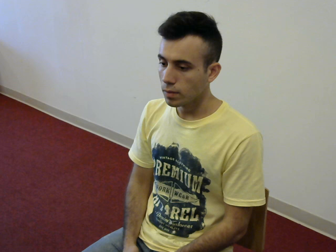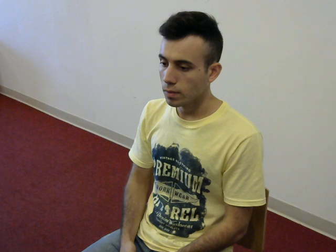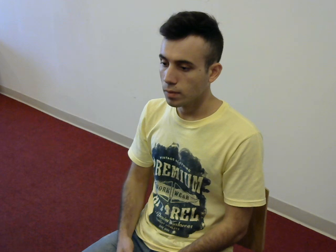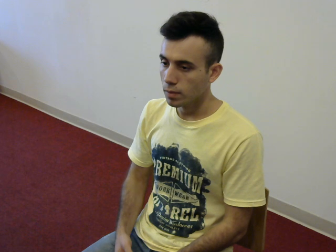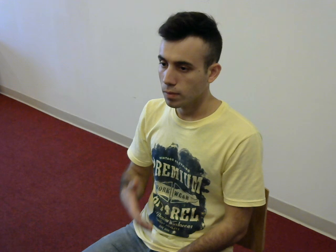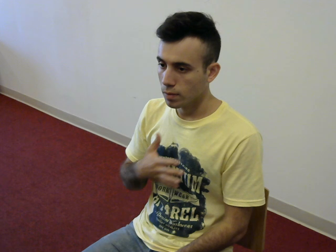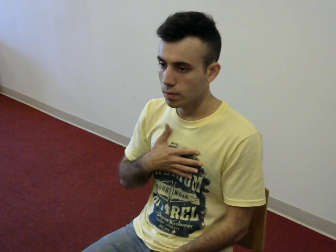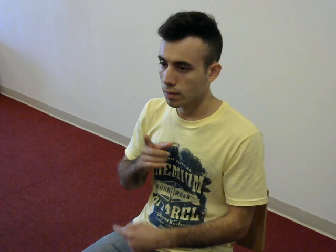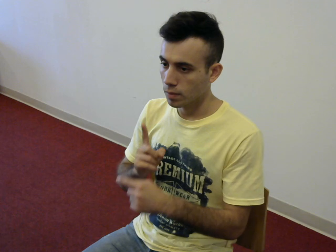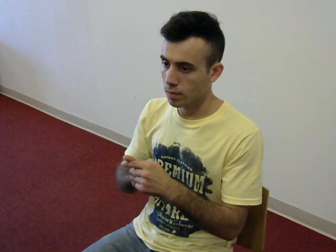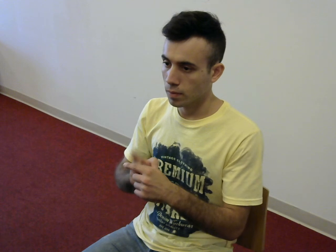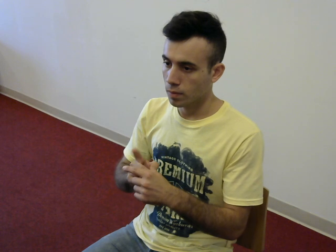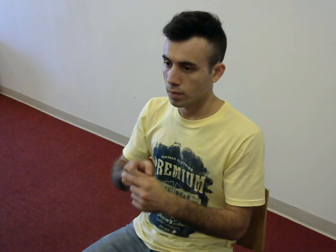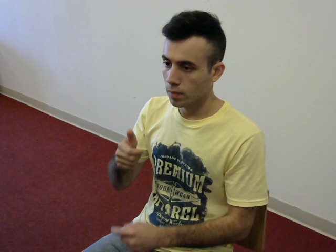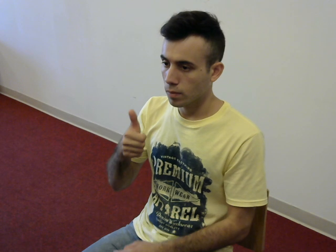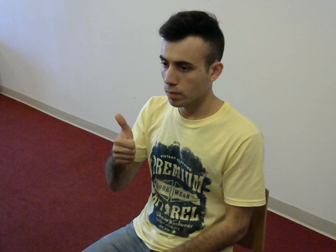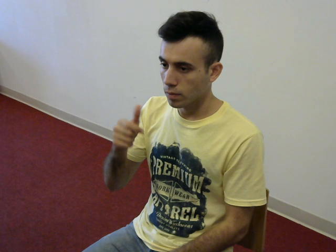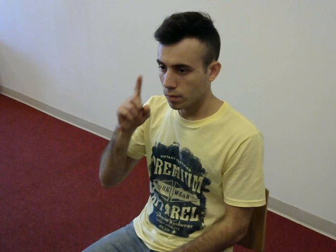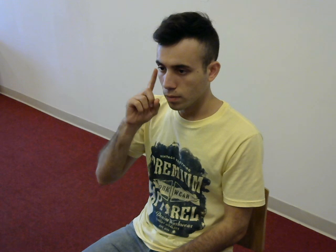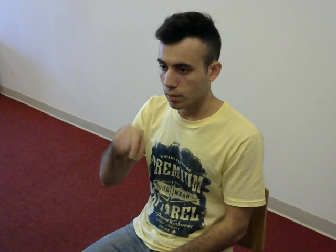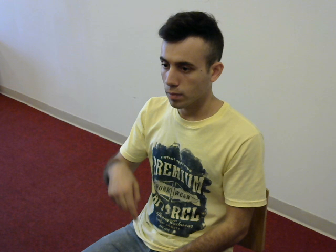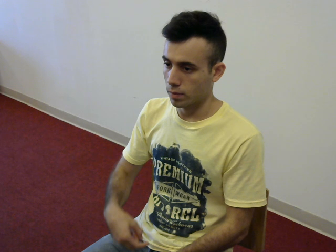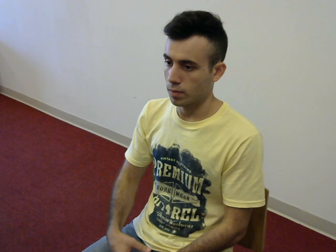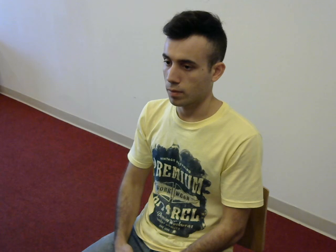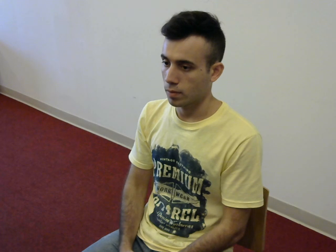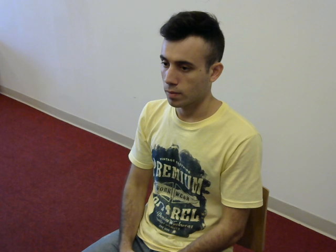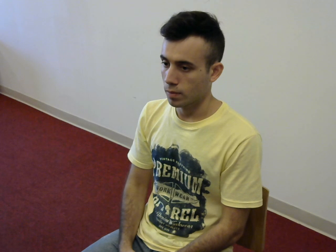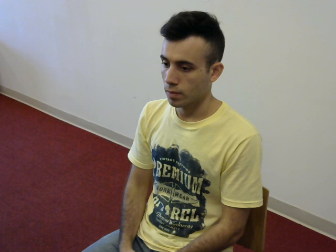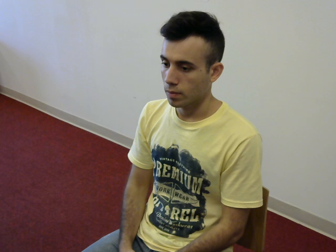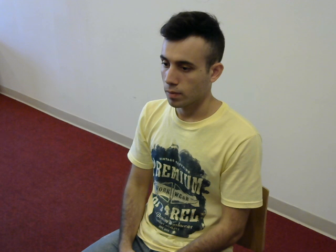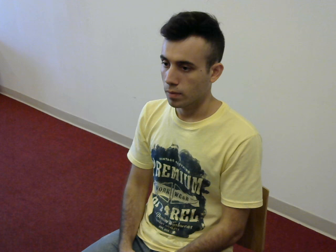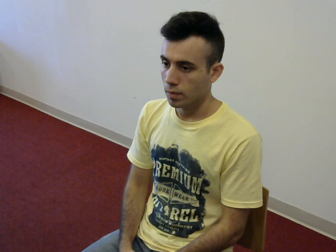Mən riyaziyyatı yaxşı bilirəm